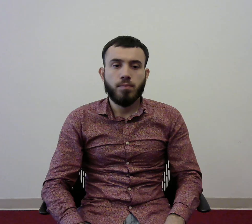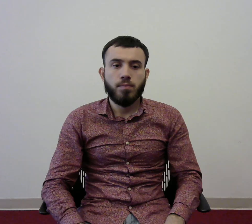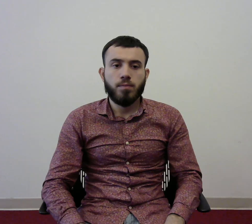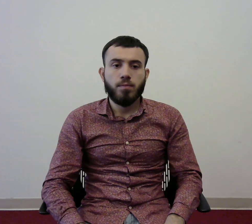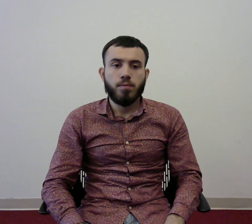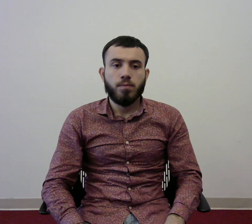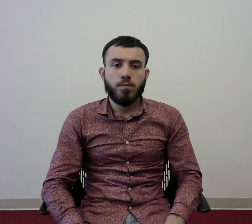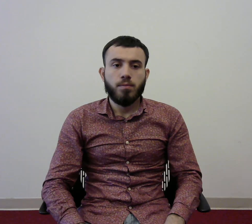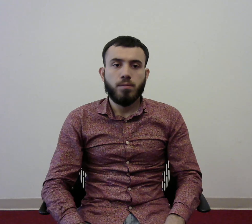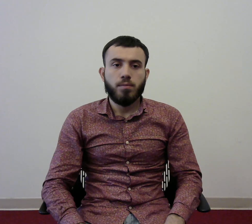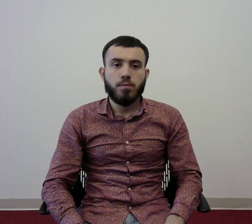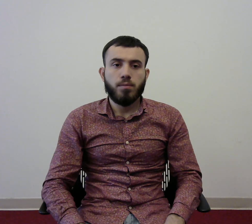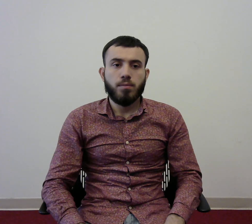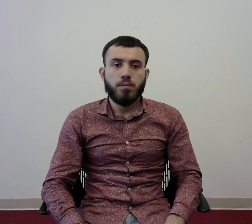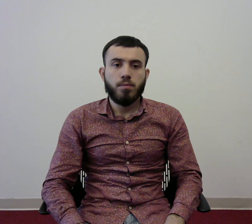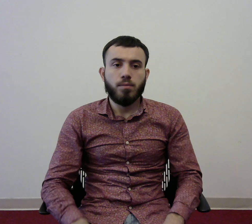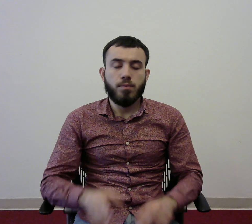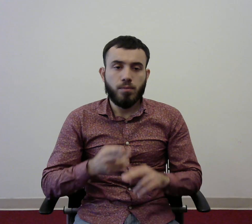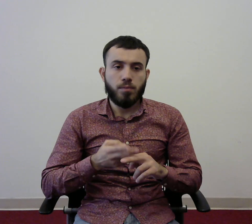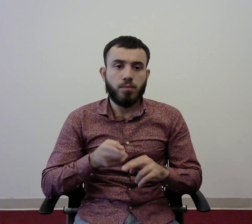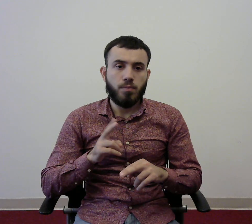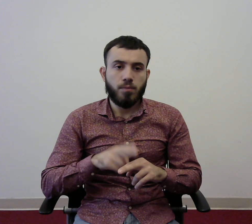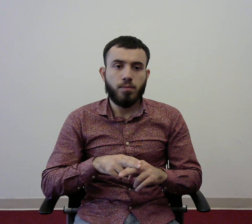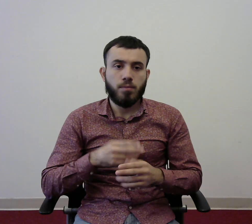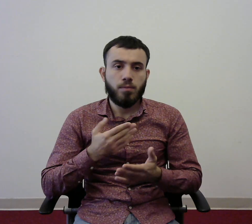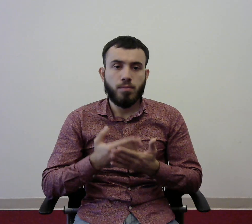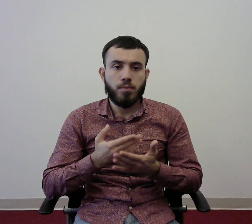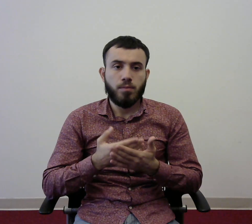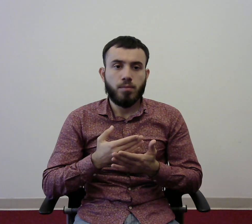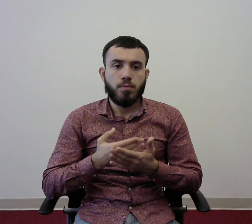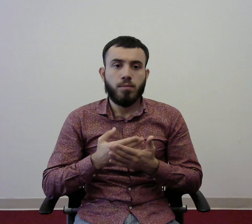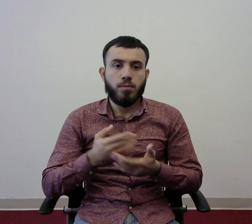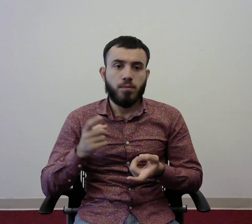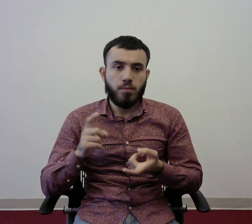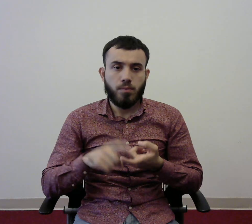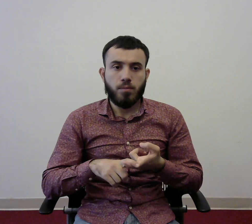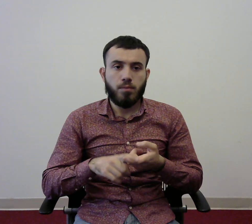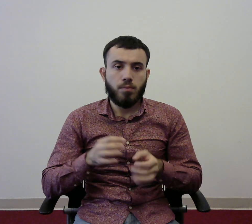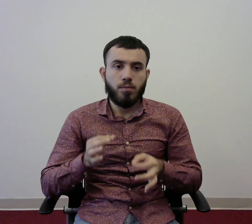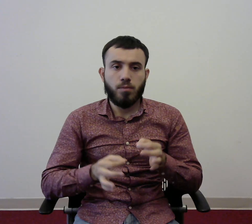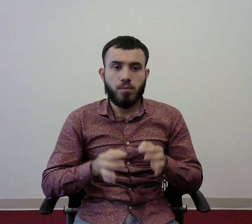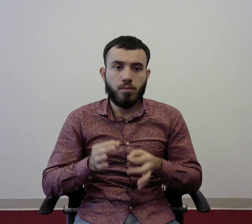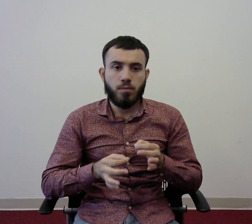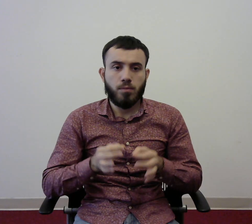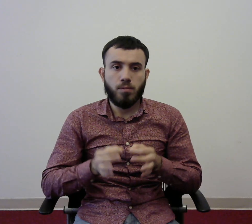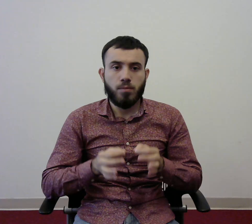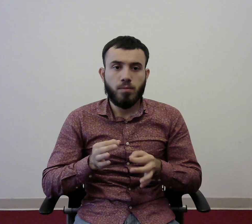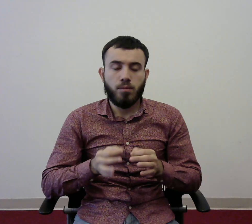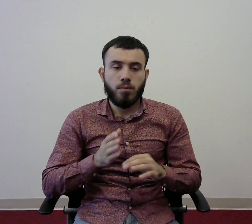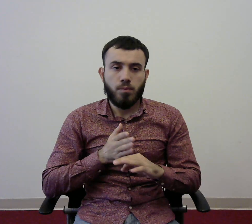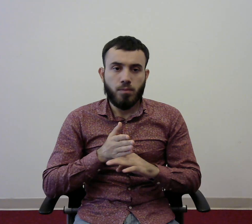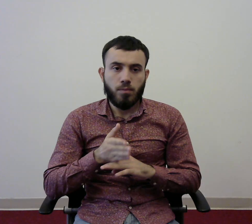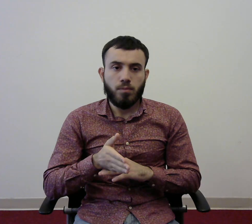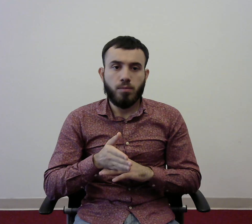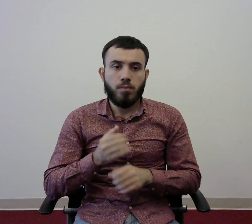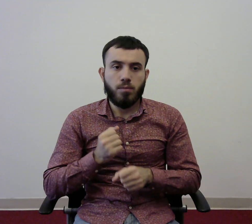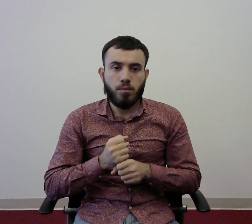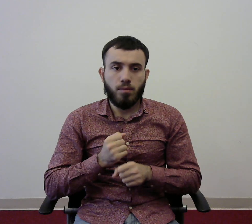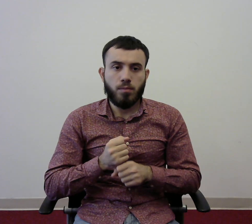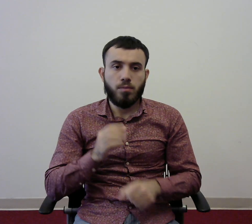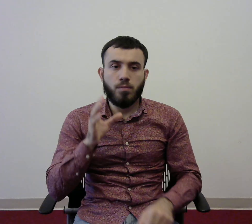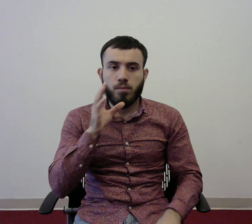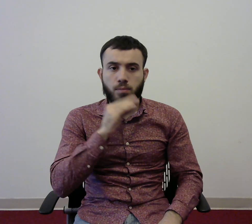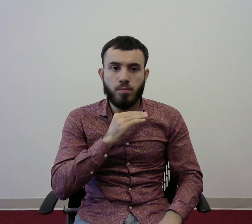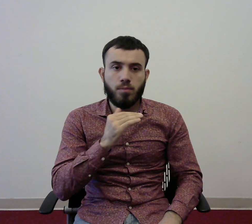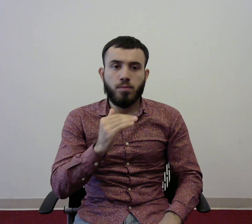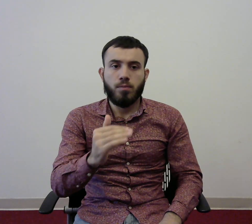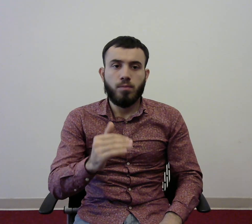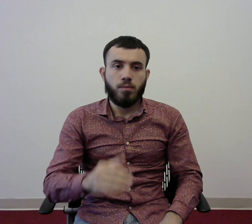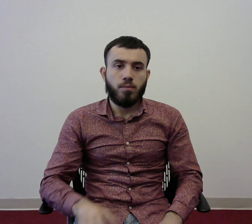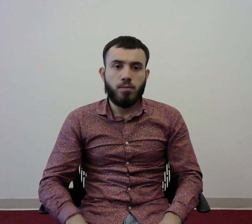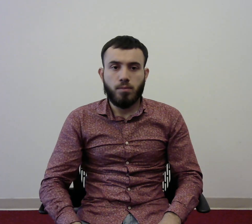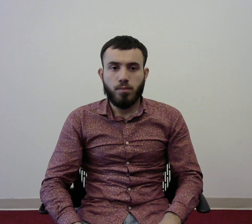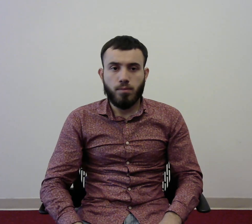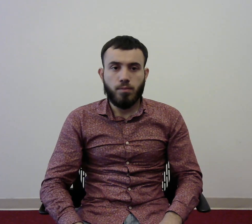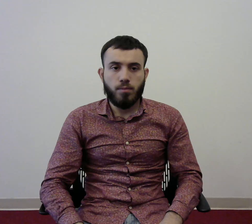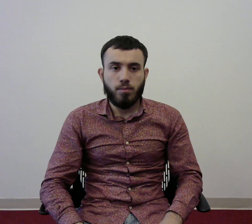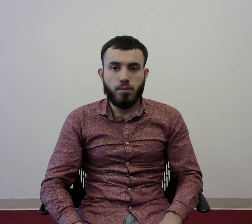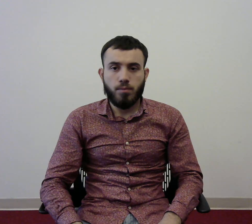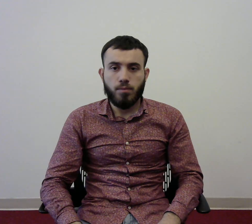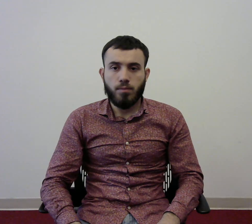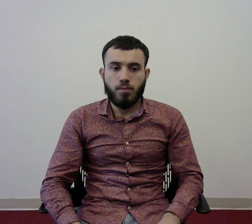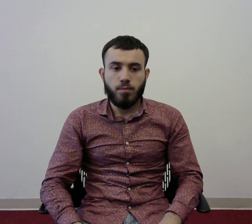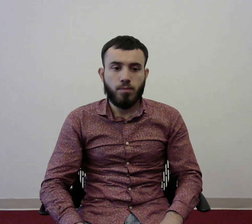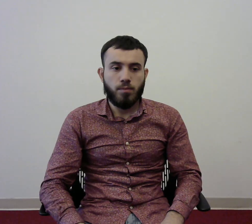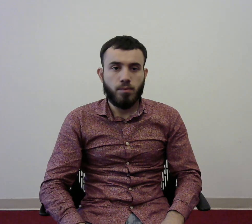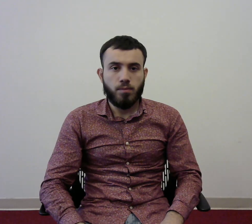Bu məsələ ilə bağlı məhkəməyə müraciət edə bilərsiniz